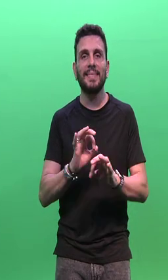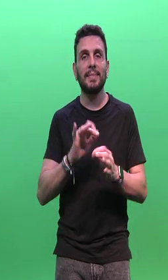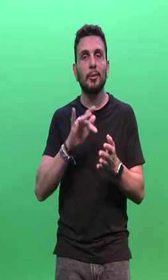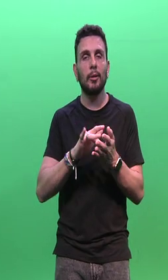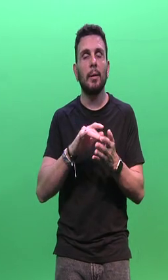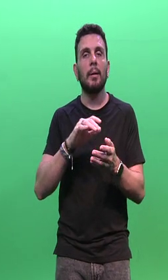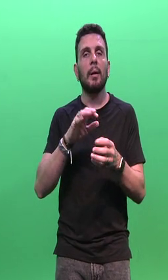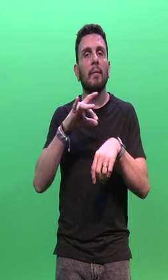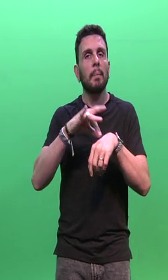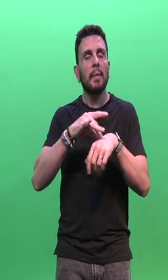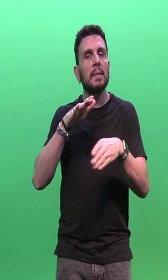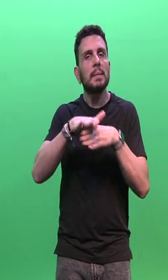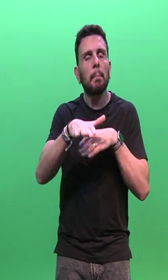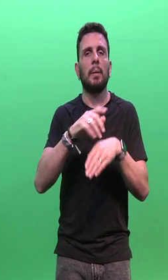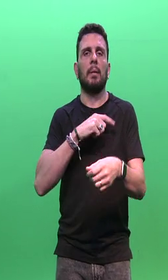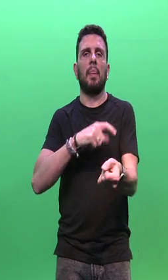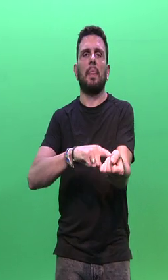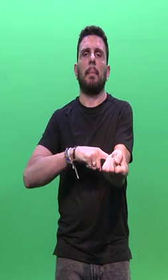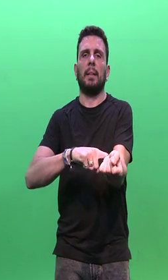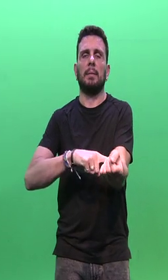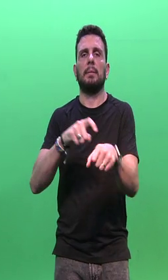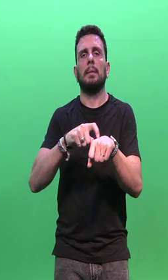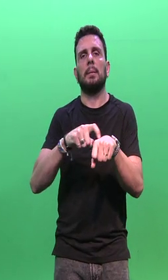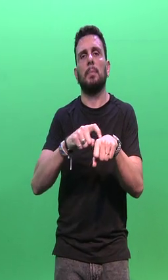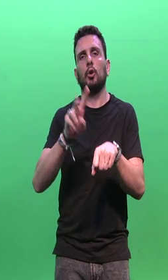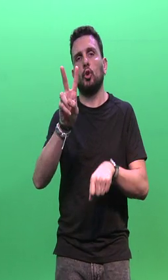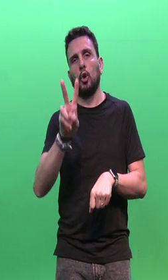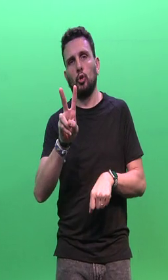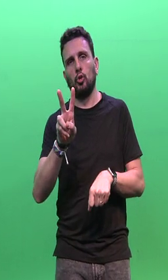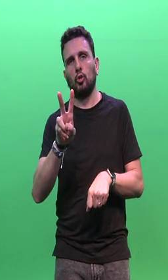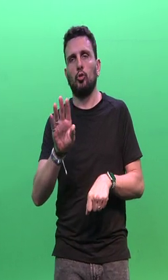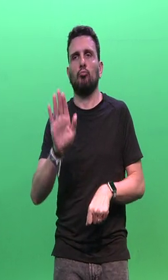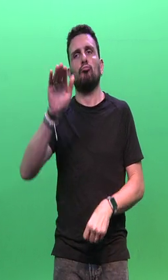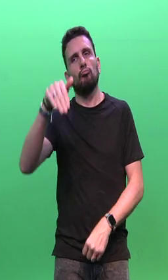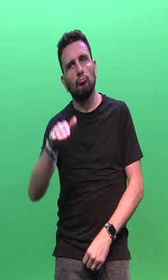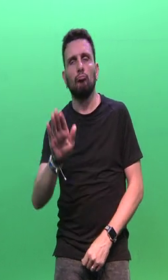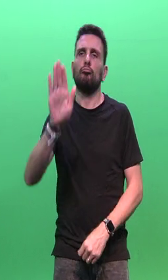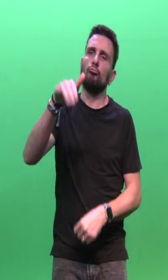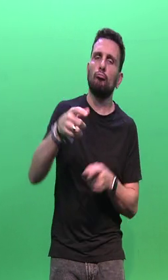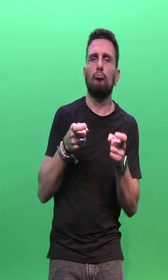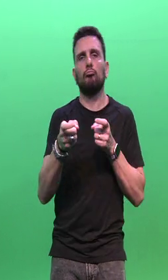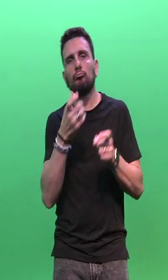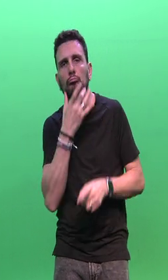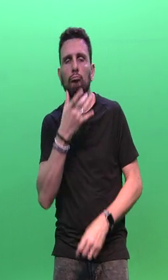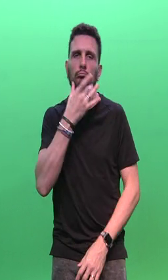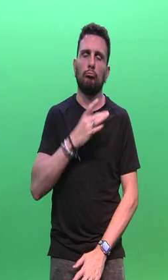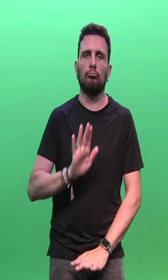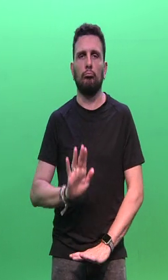Tinc una malaltia crònica, diabetis de tipus dos. És variable, però la vaig controlant, ja em conec.